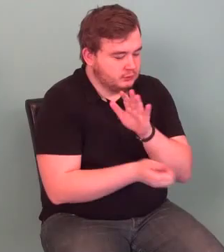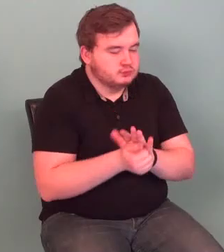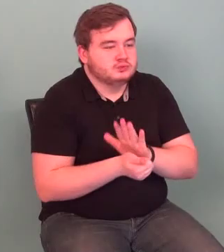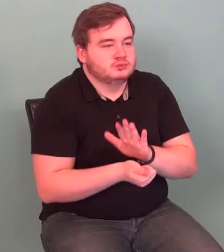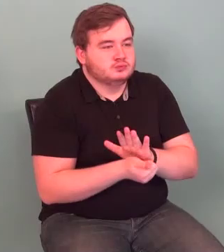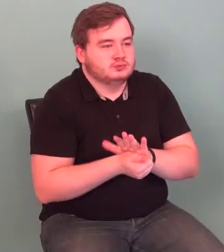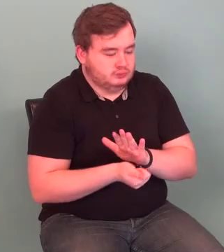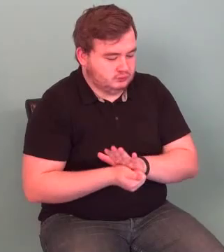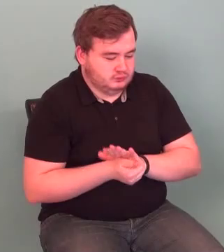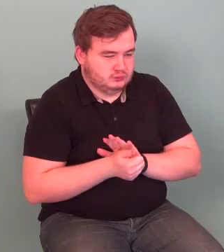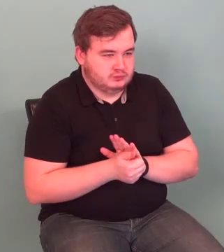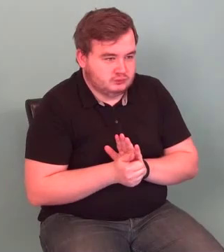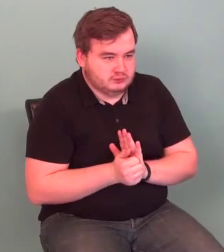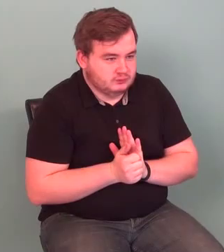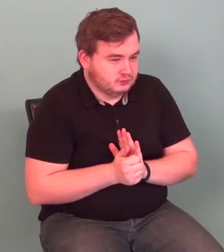Szesnastego.